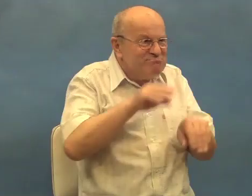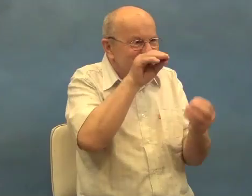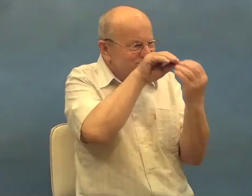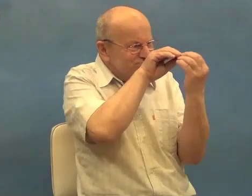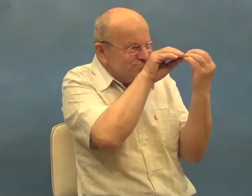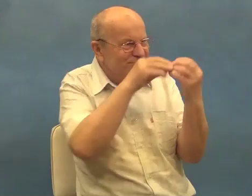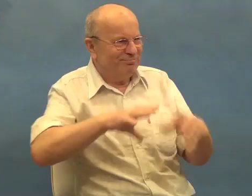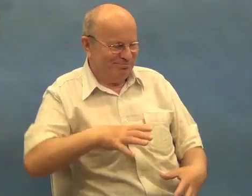Stykali się pyszczkami.